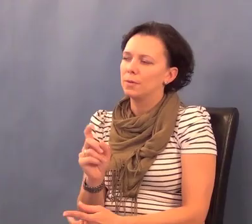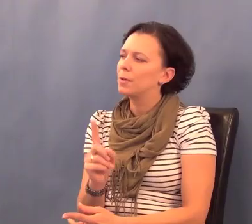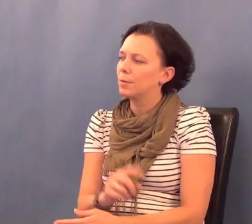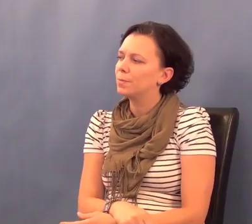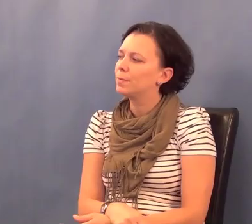Ten znak.